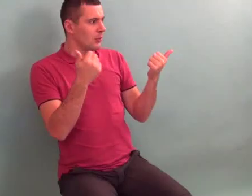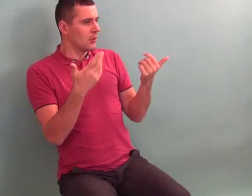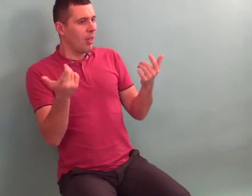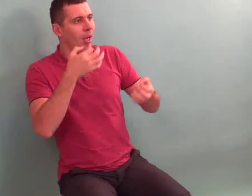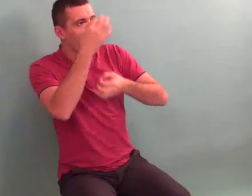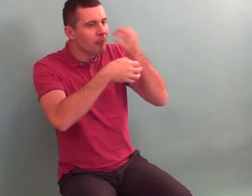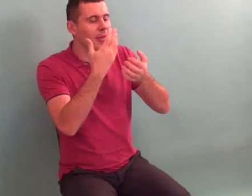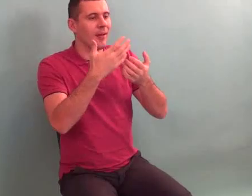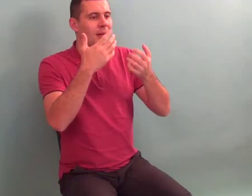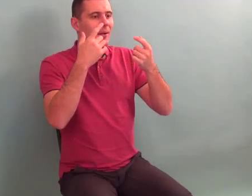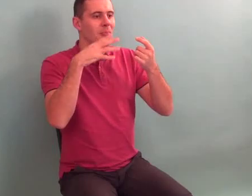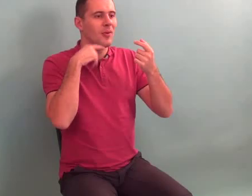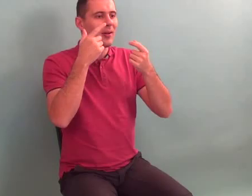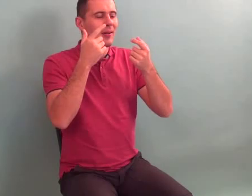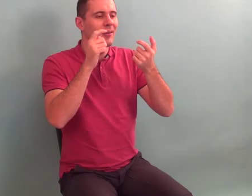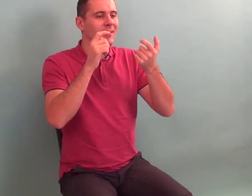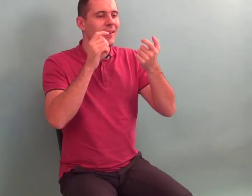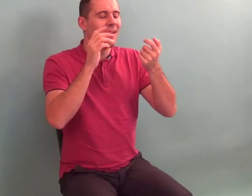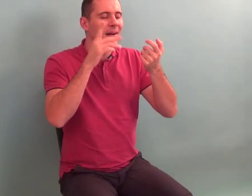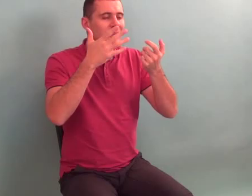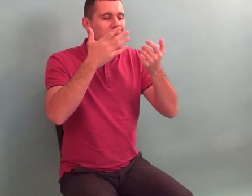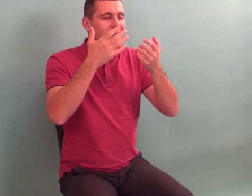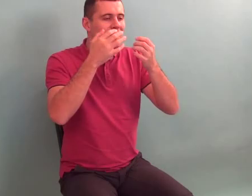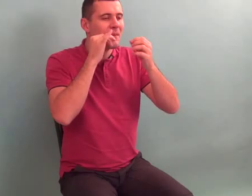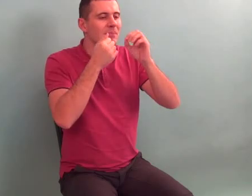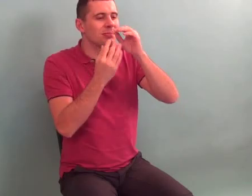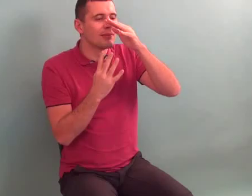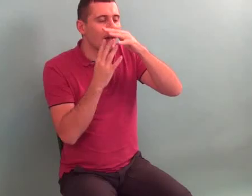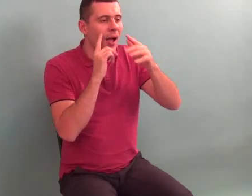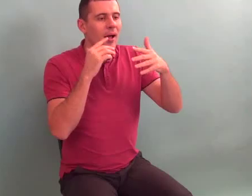Pozostali opowiadają mu, że alarm uruchomił dym.